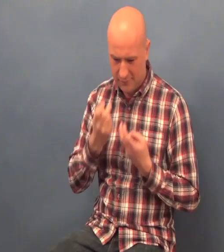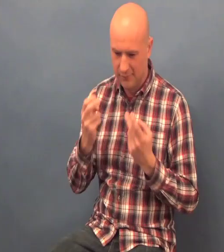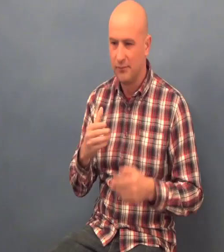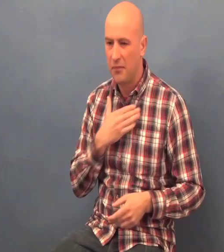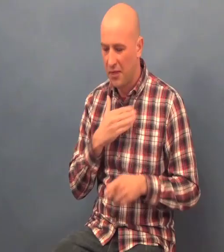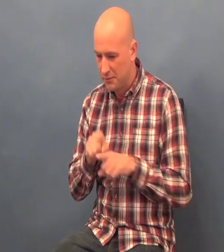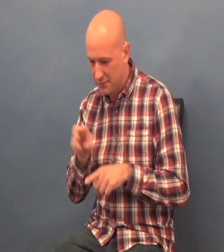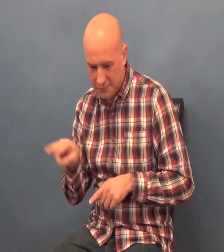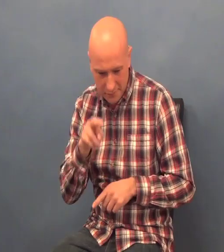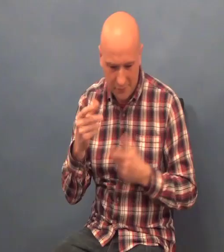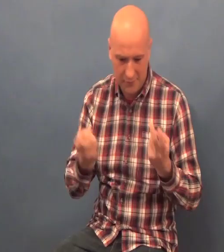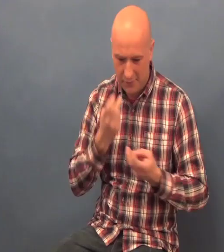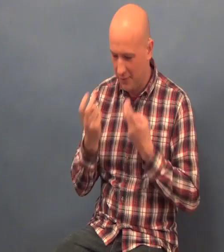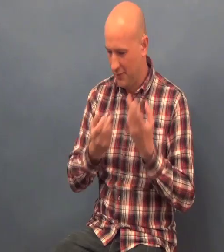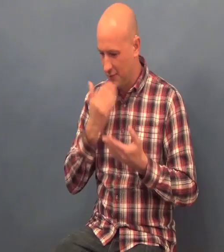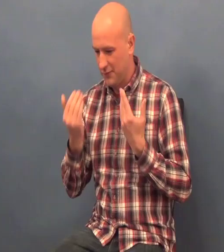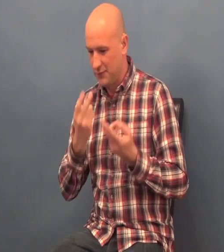Pies też szuka i nic, szuka dalej.